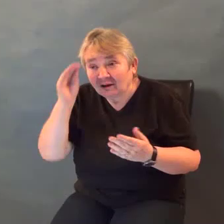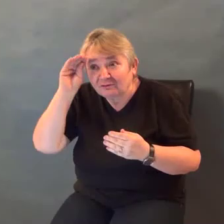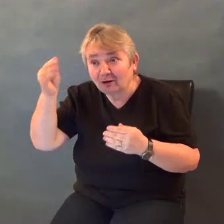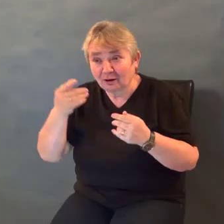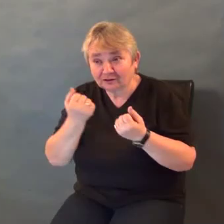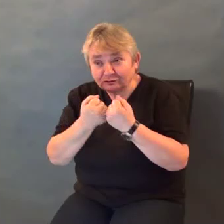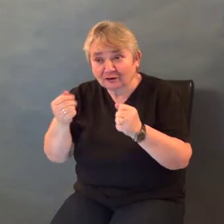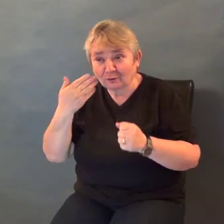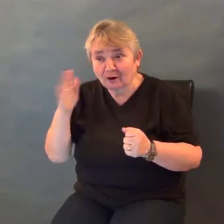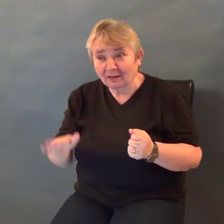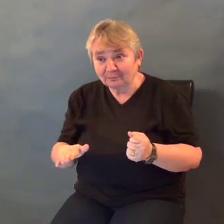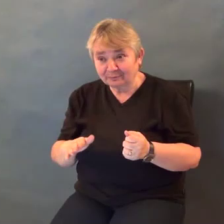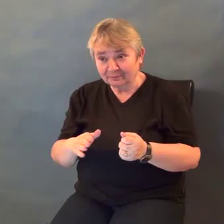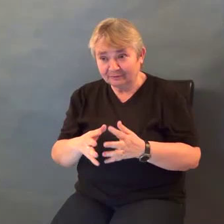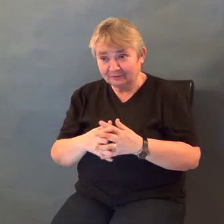Musiałabym uprzedzić i poprosić o urlop.